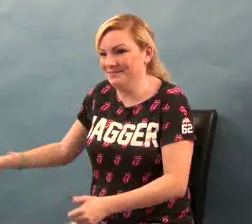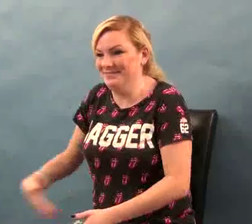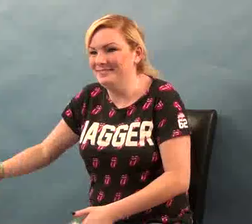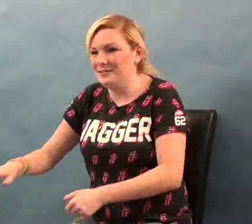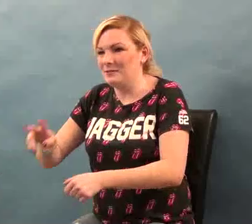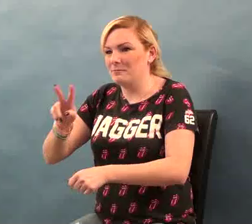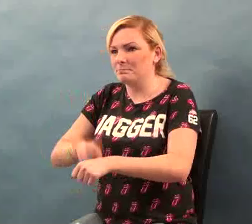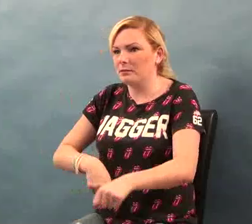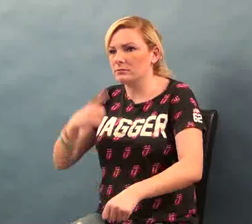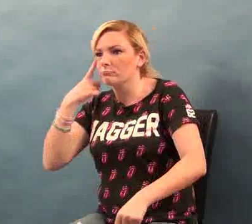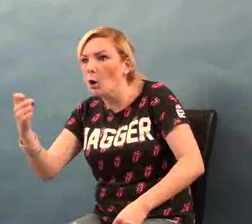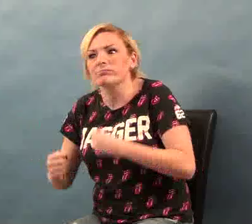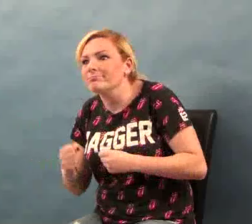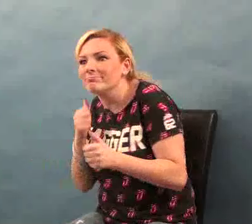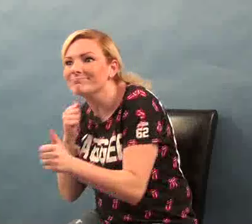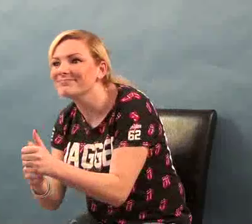Policjant to zauważa i biegnie za nimi.